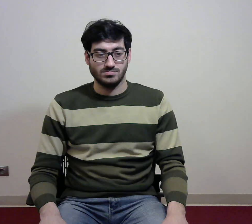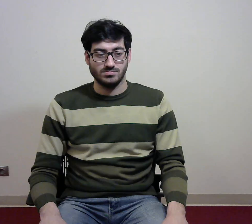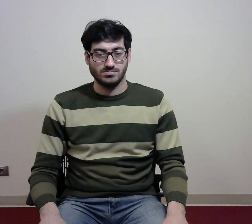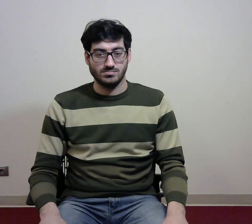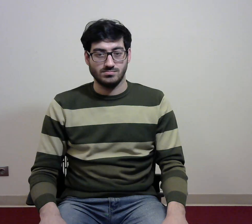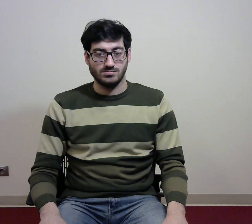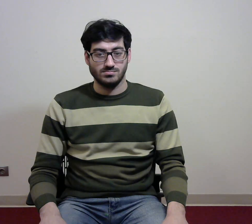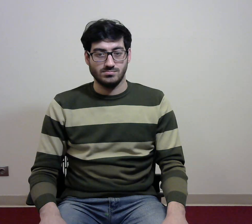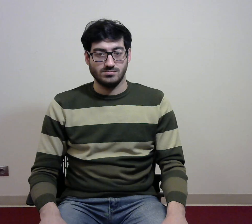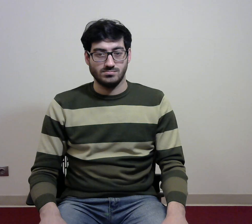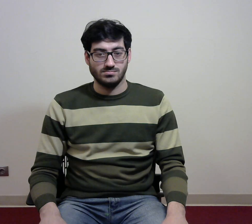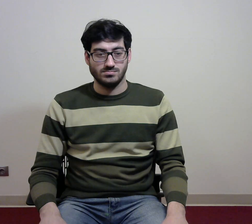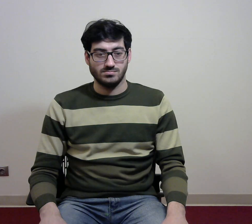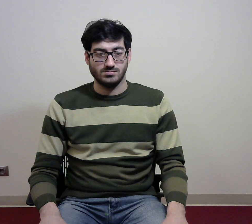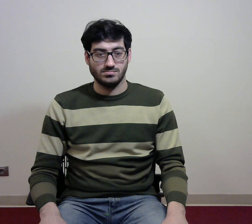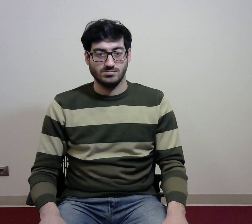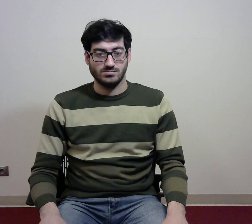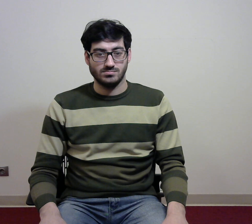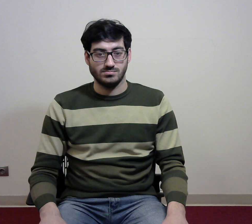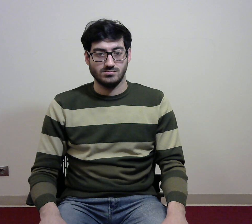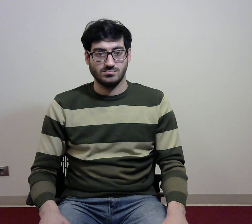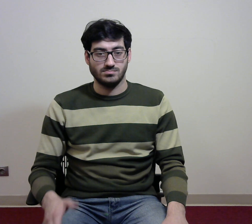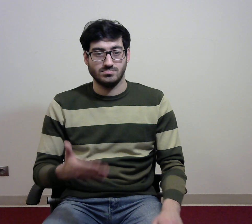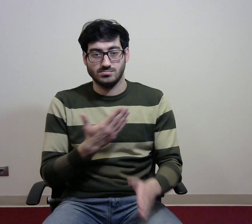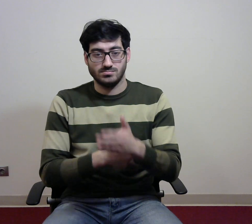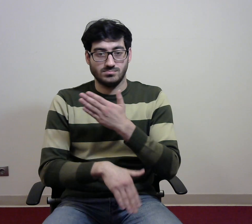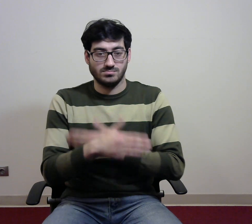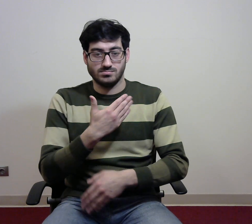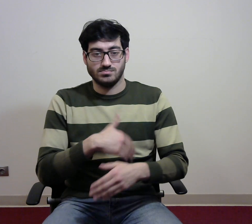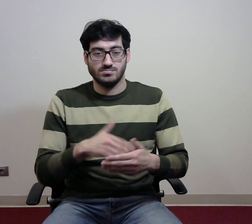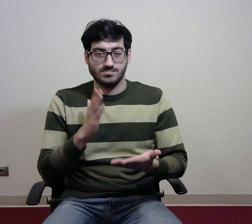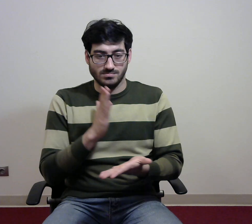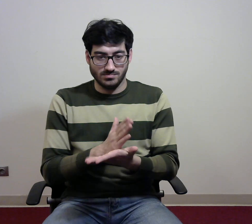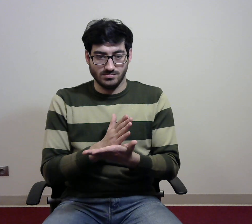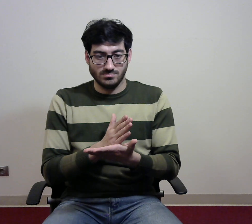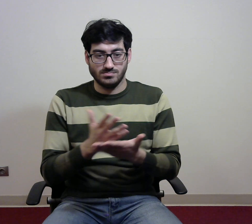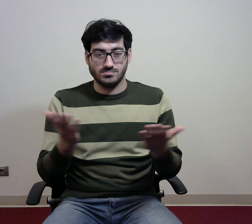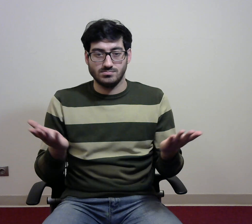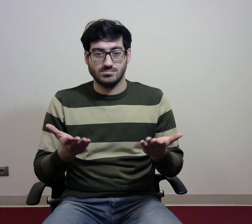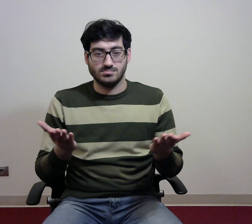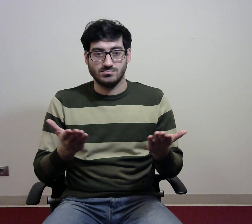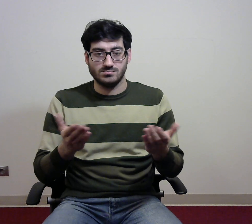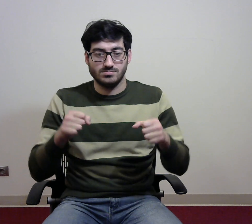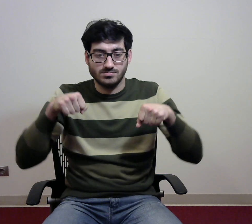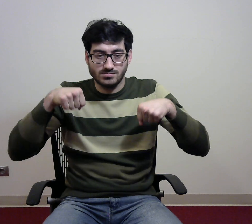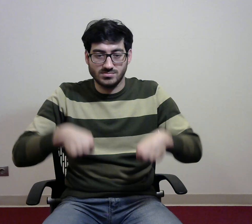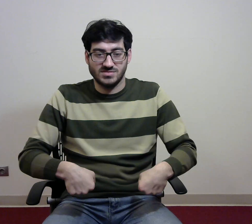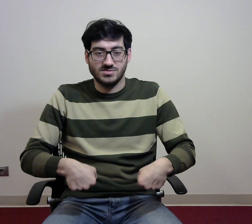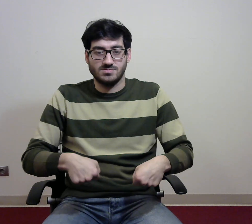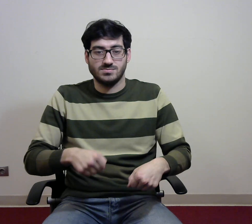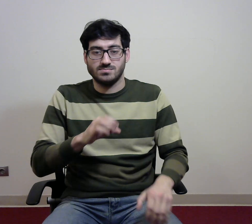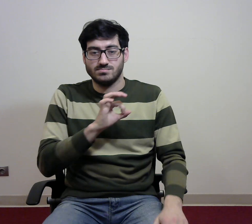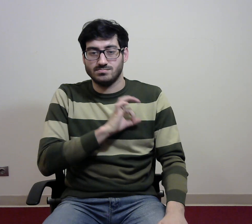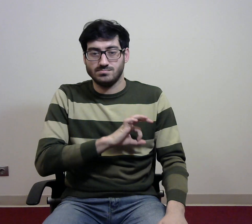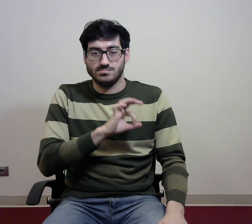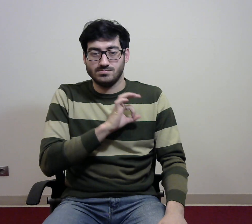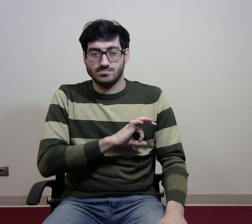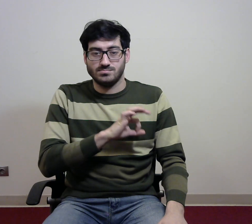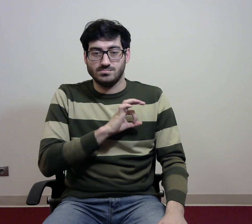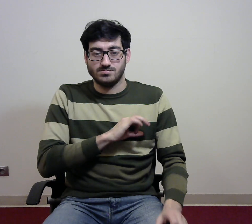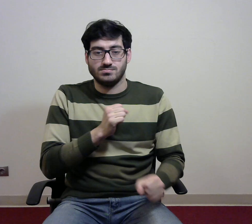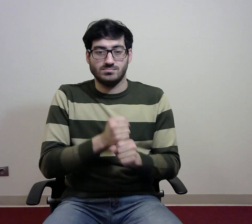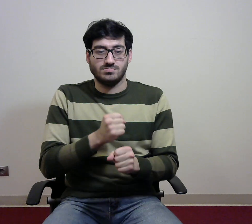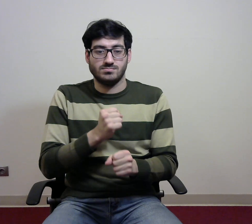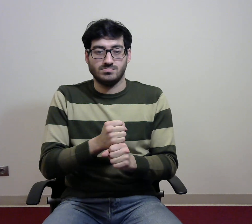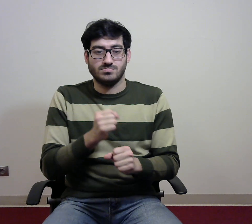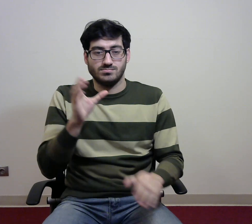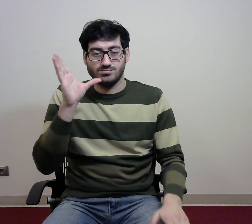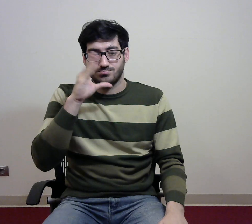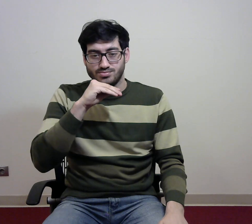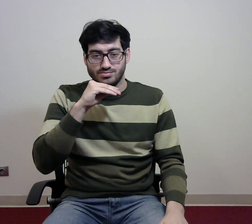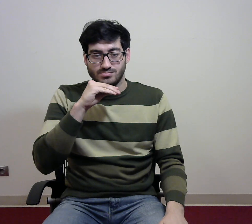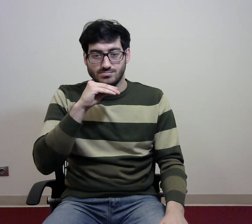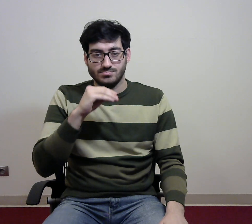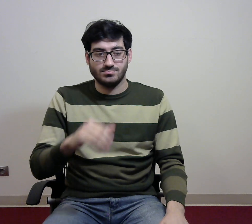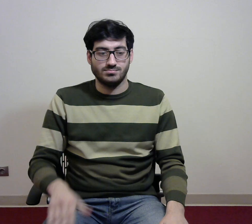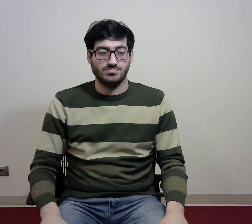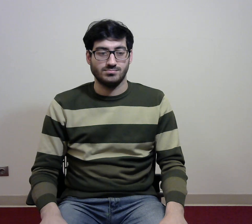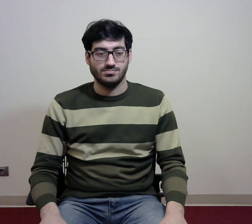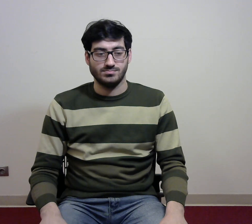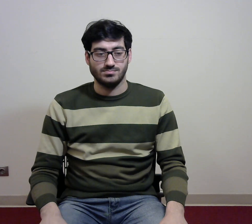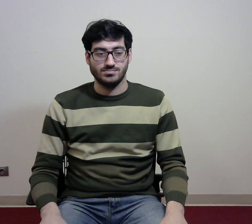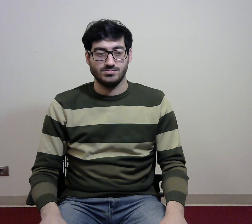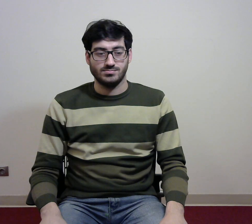Əlilliyim var, hansı hüquqlardan istifadə edə bilərəm?